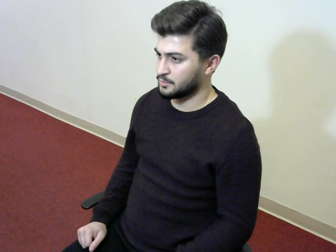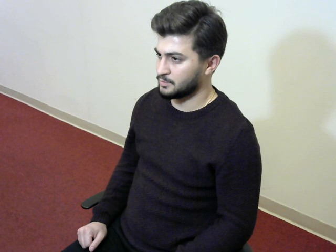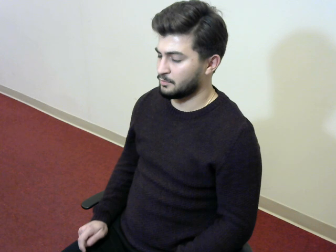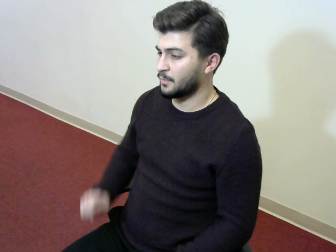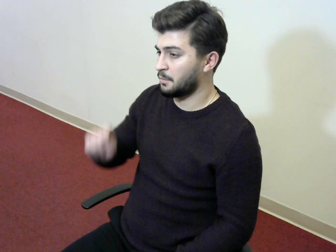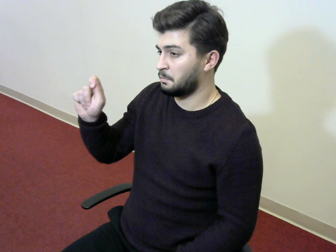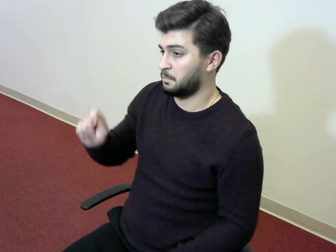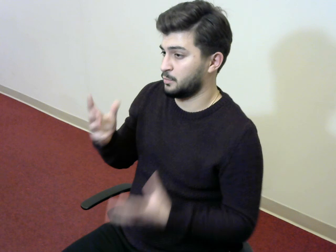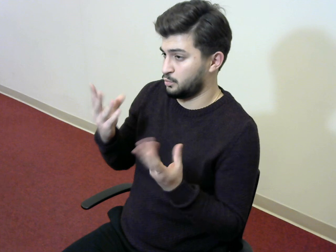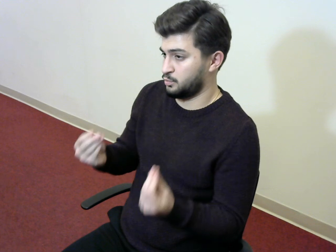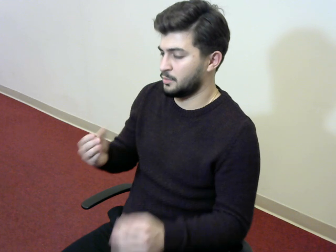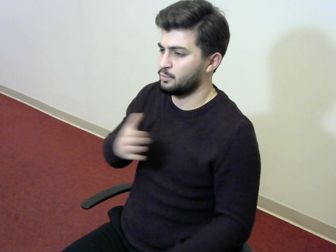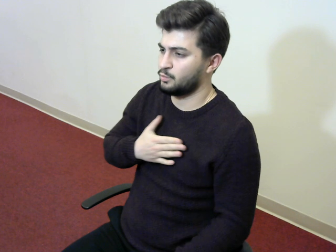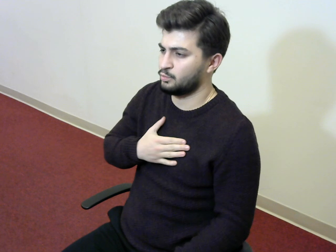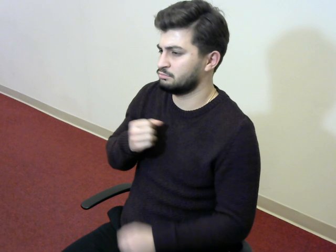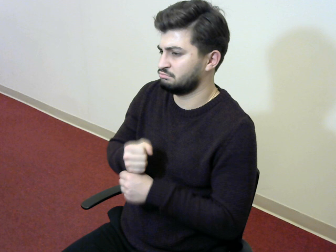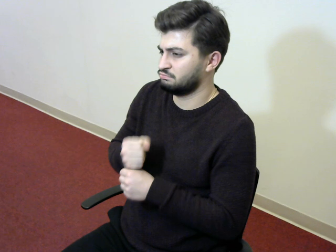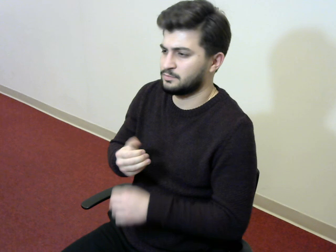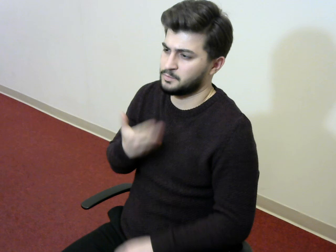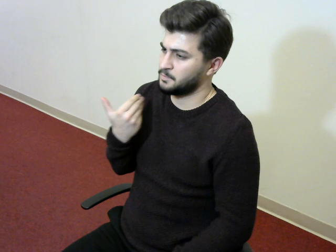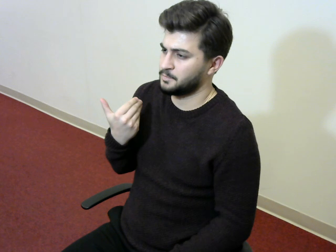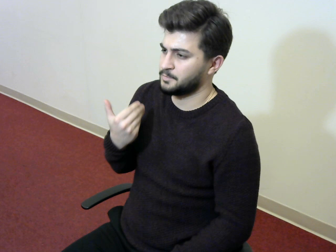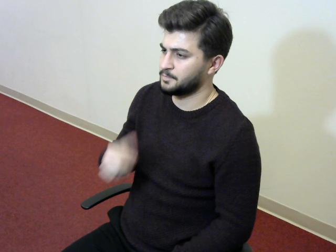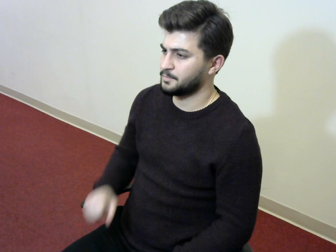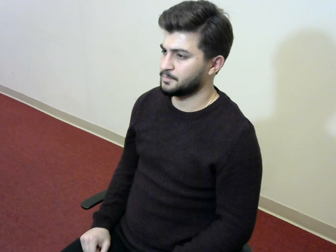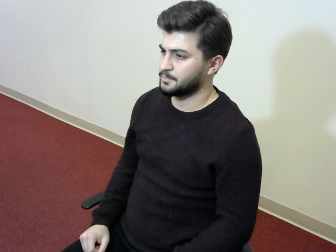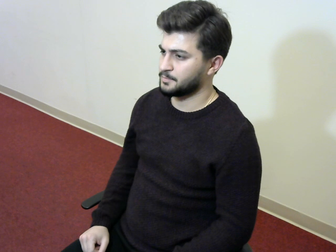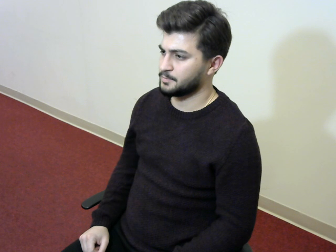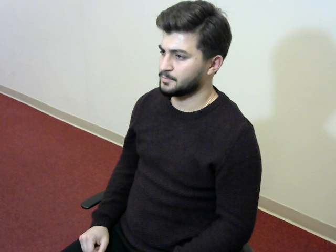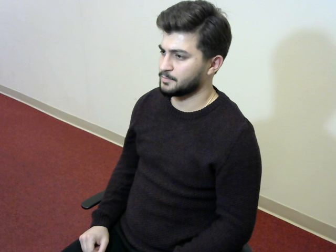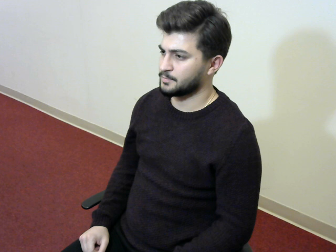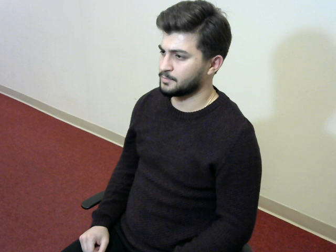Bazar günü mənim işim yoxdur